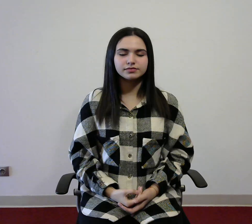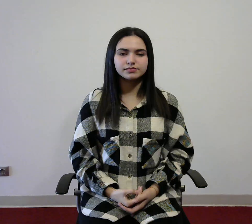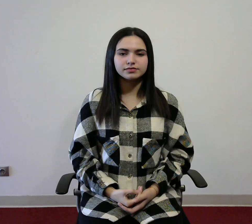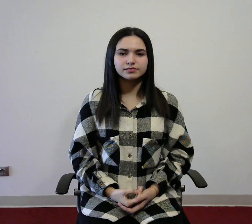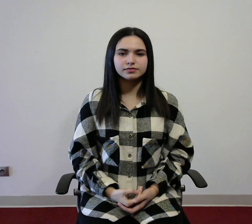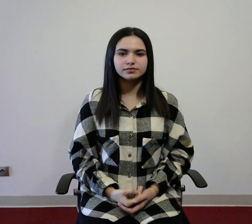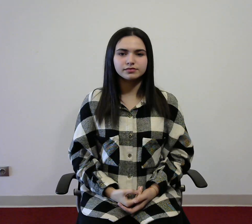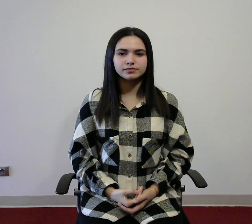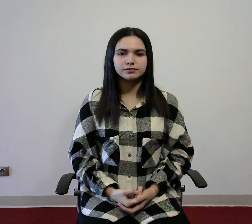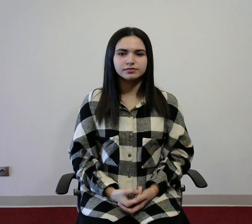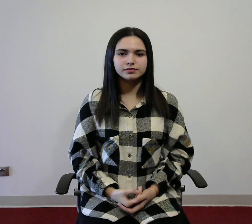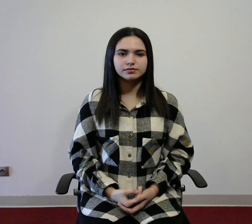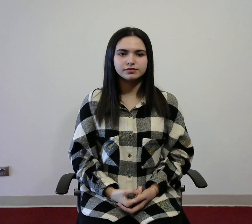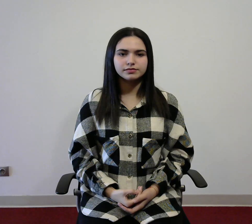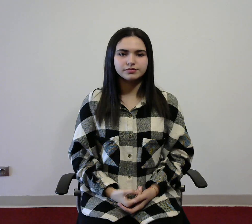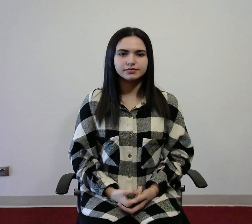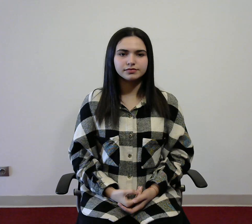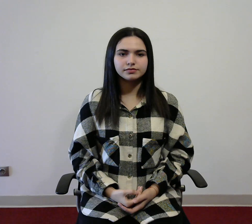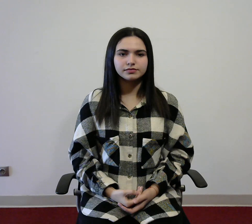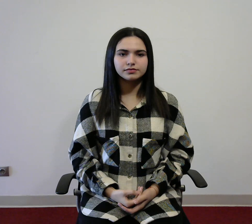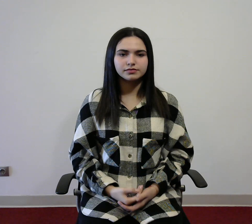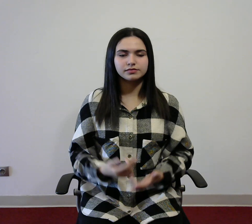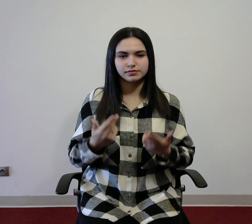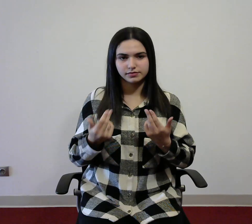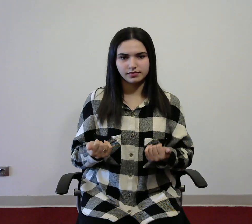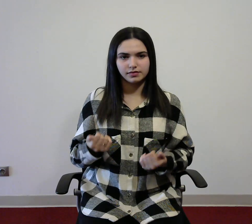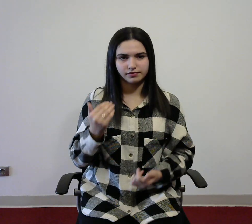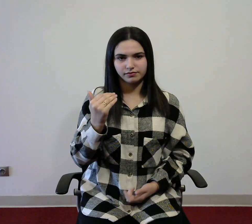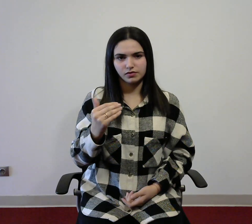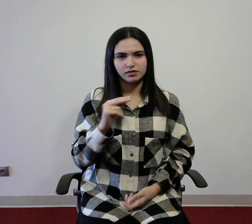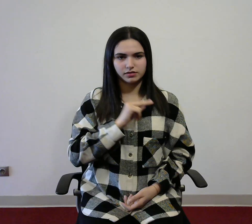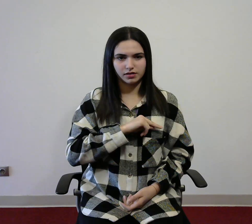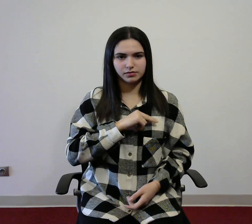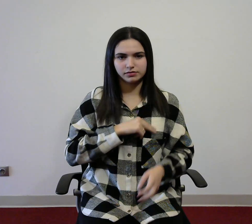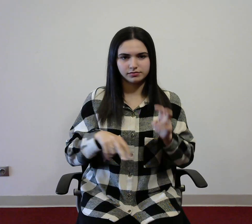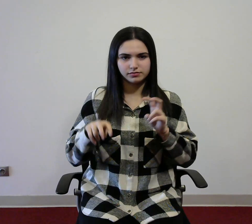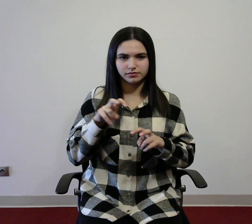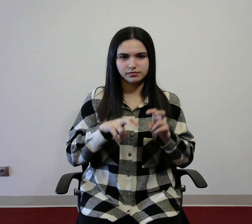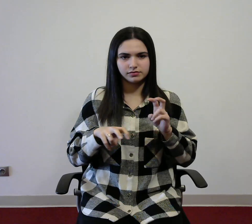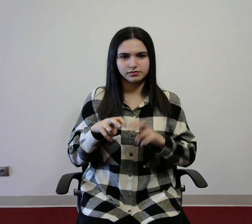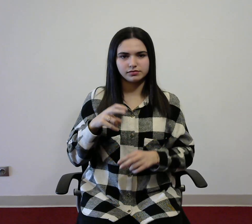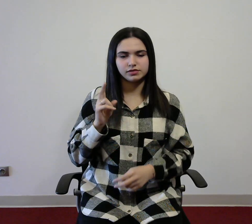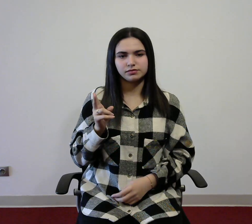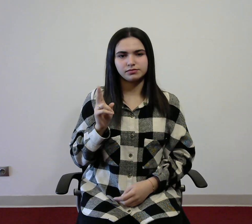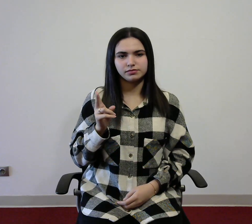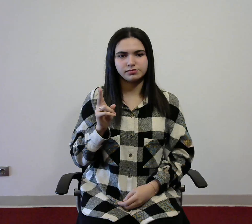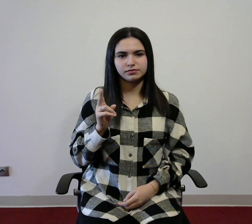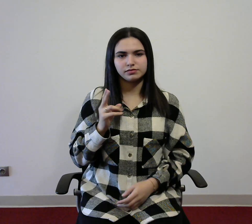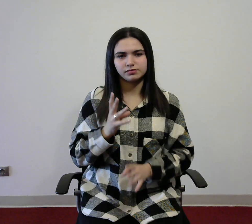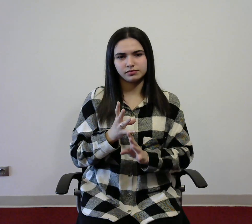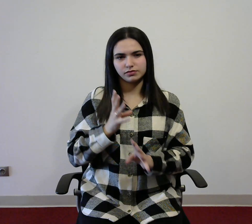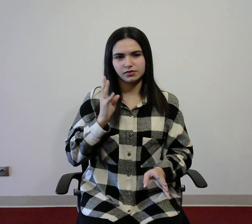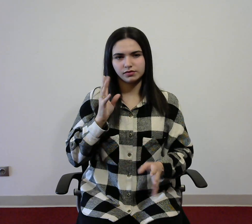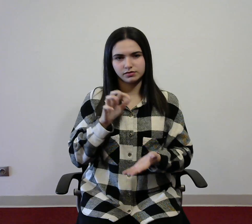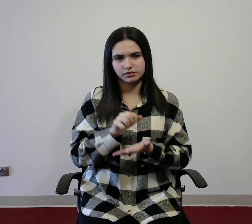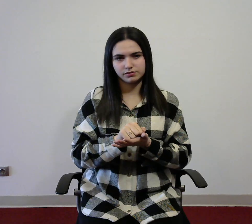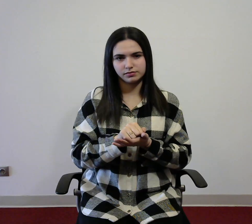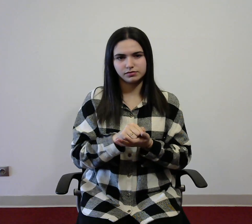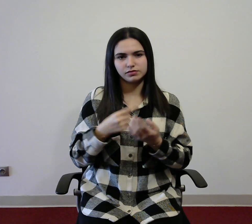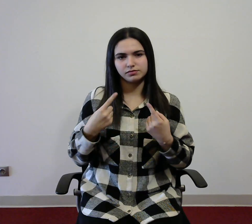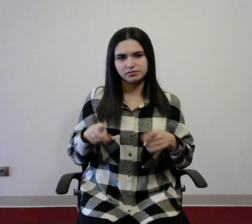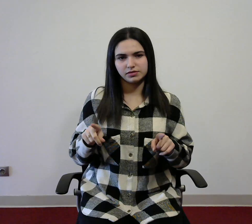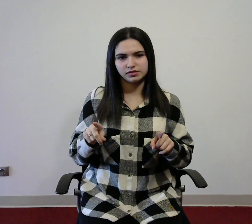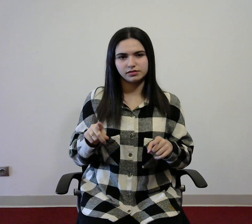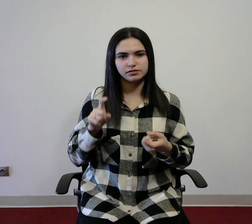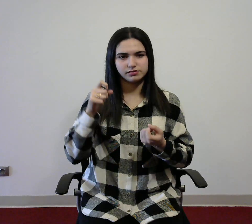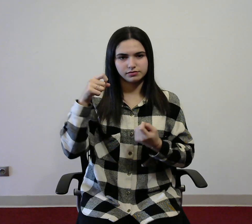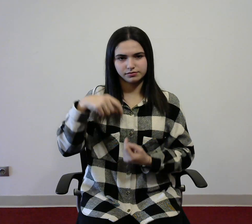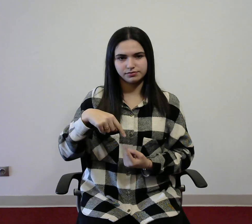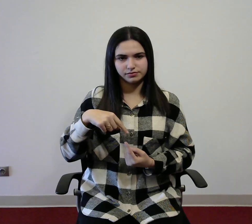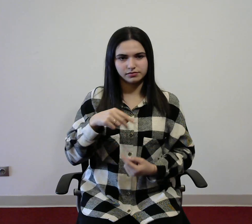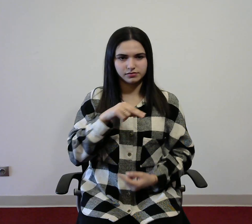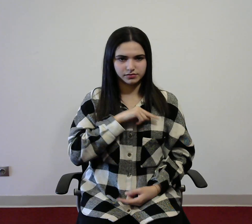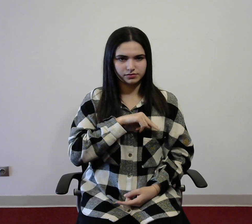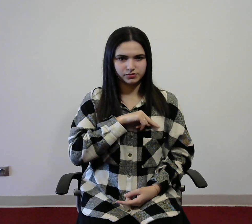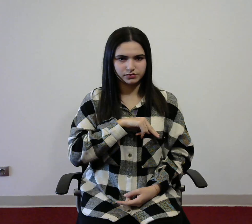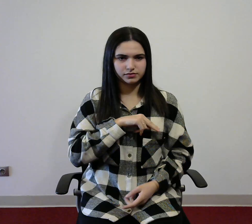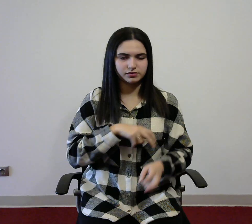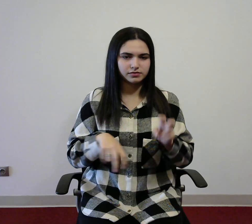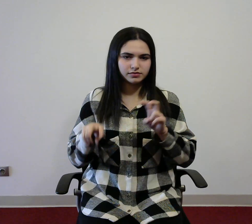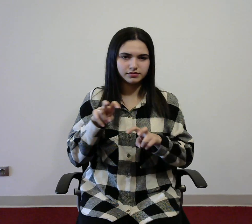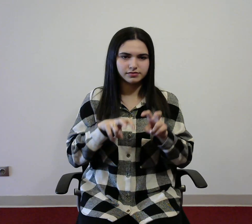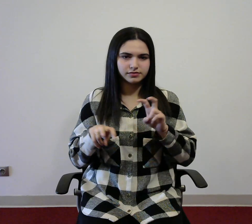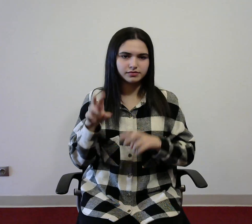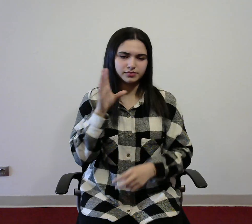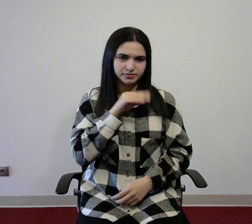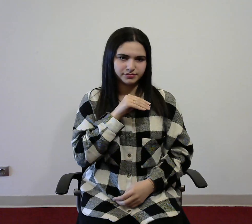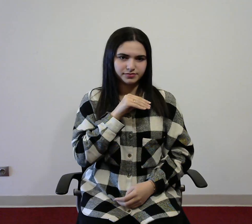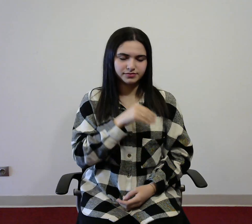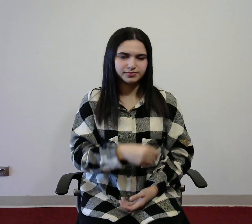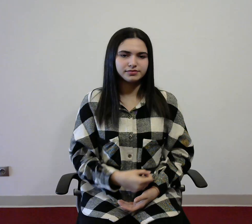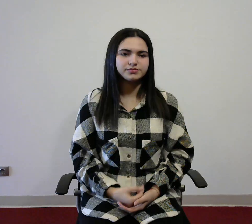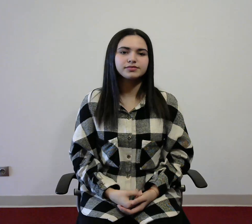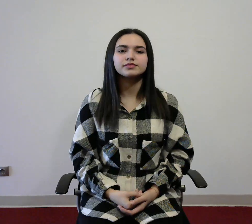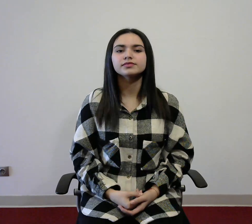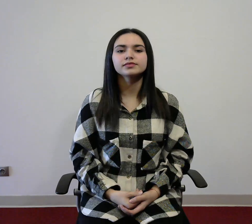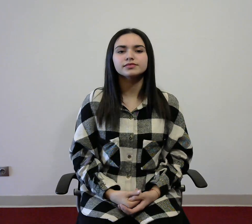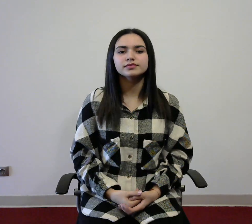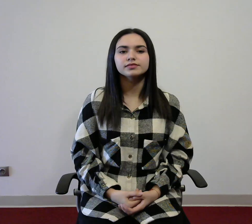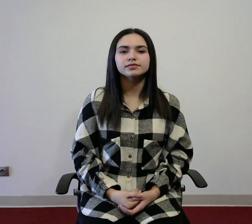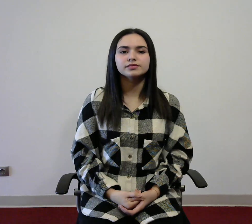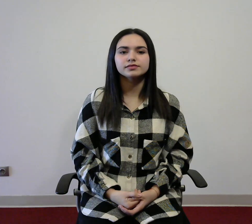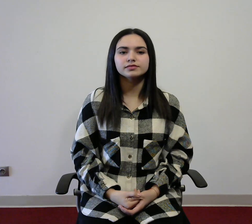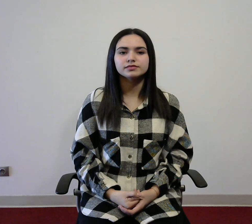Bəli, siz İş axtaran şəxs kimi növbə tutub başqa uyğun işlər axtara bilərsiniz